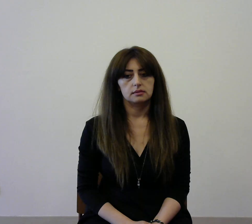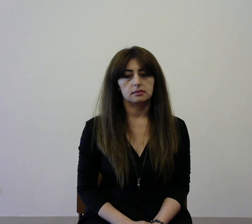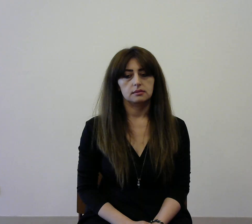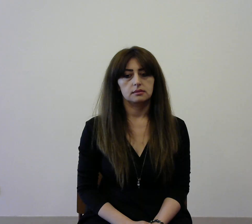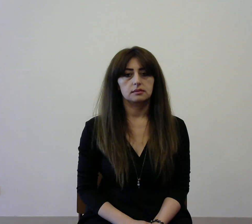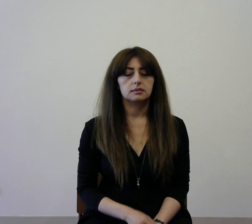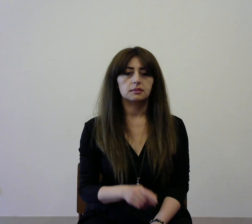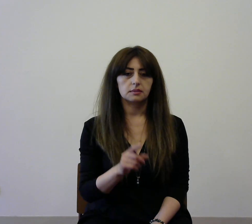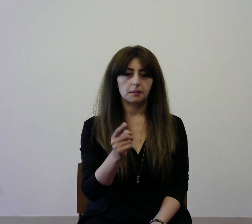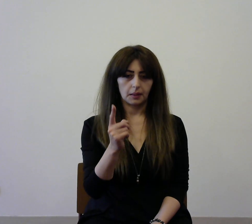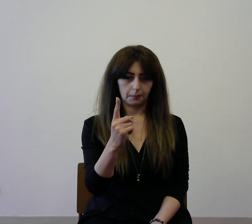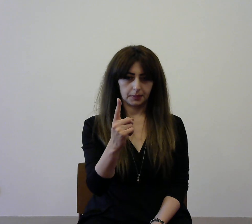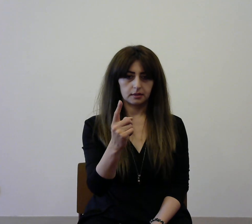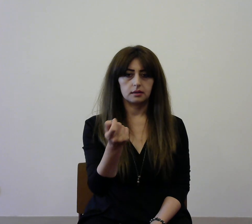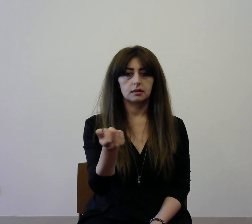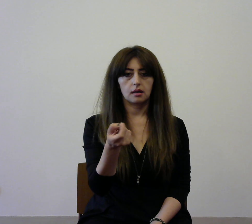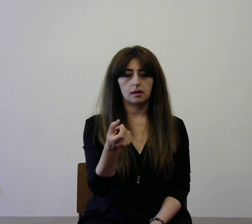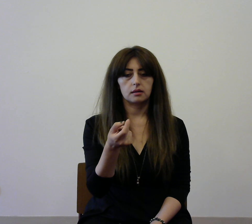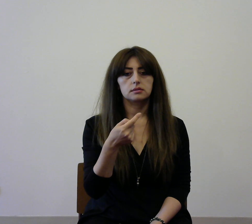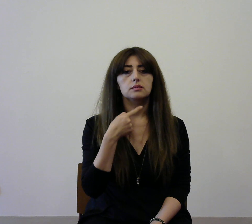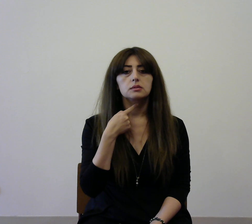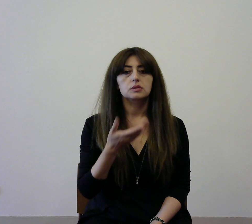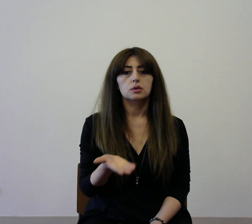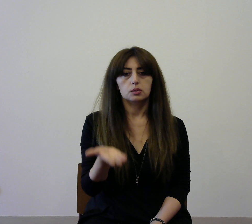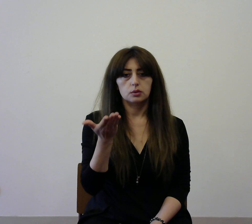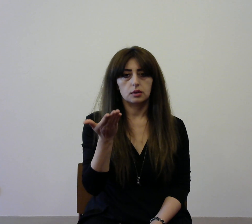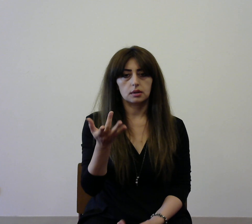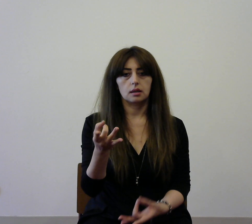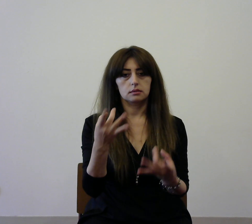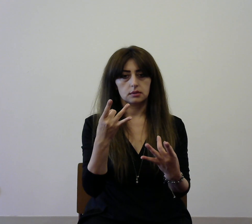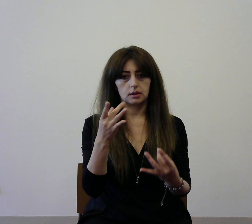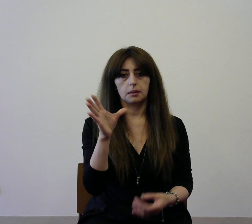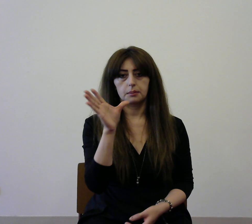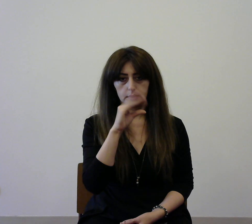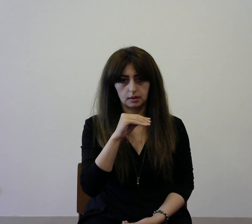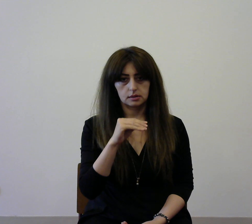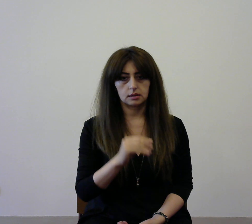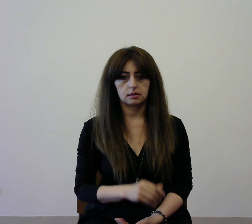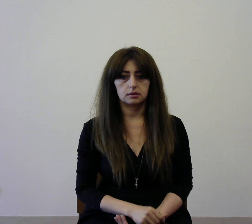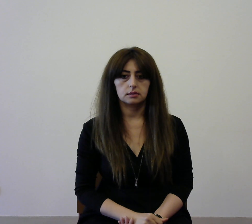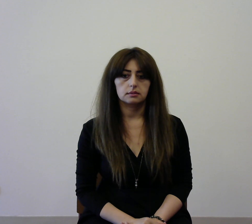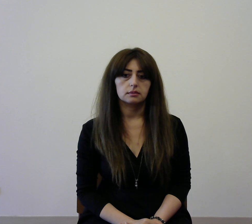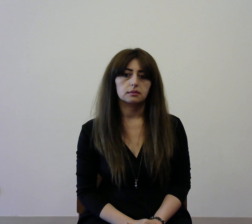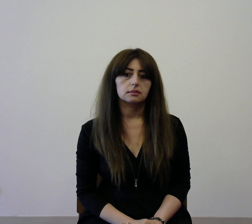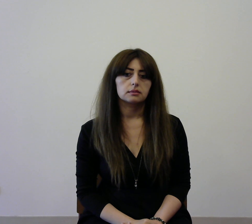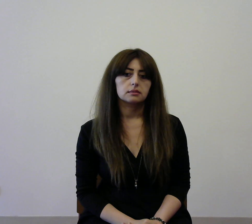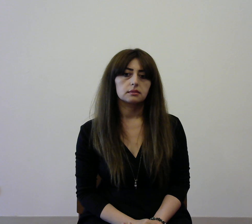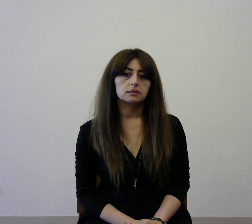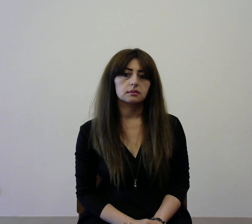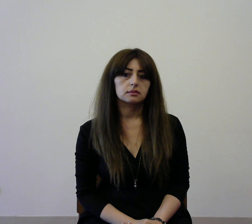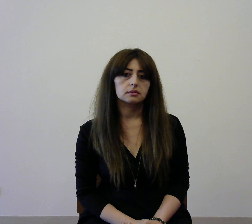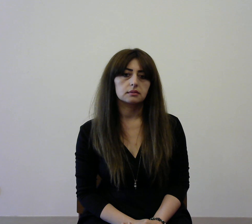Bir az ucadan deyə bilərsinizmi?